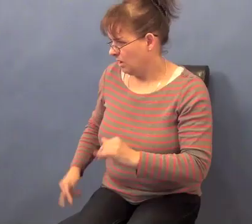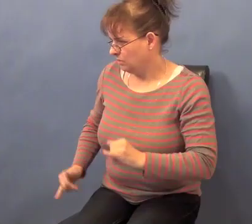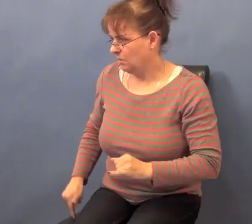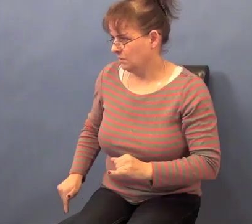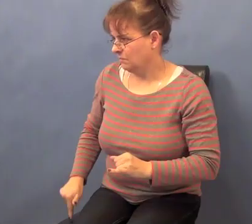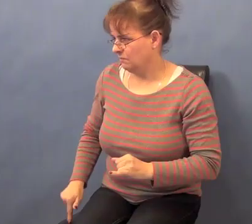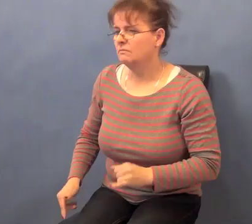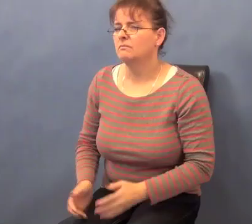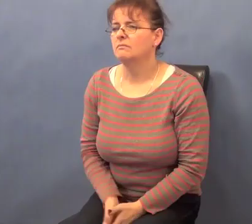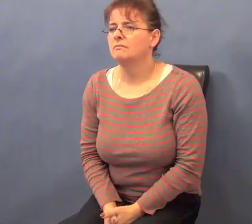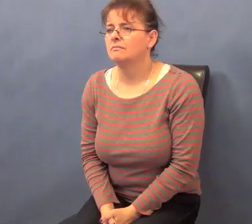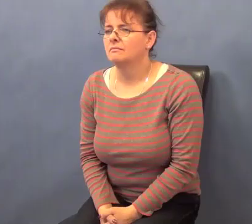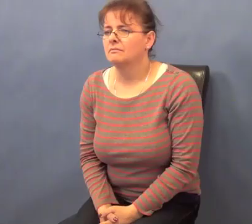To krzesło.